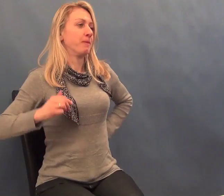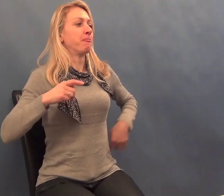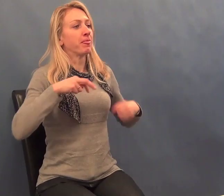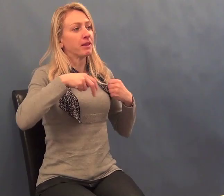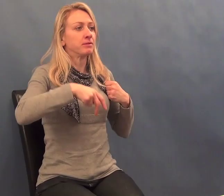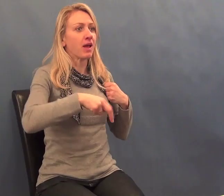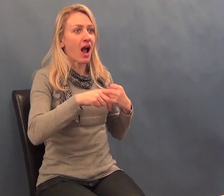Idzie.